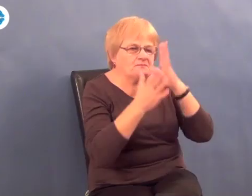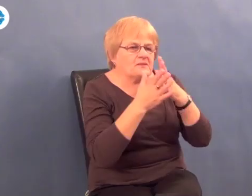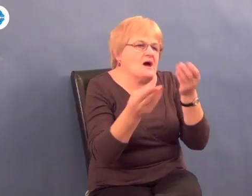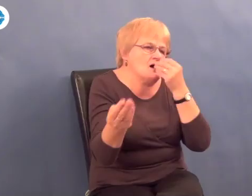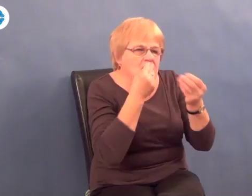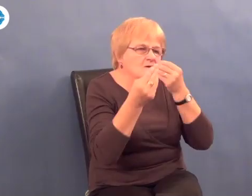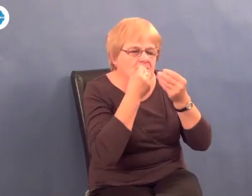Jedzą.